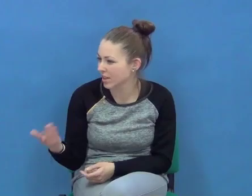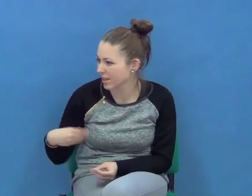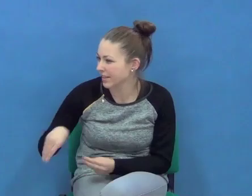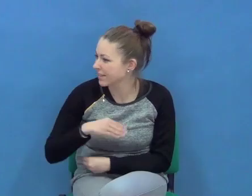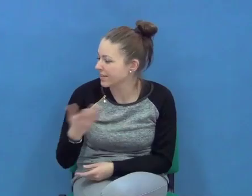Trzeba się ubrać.